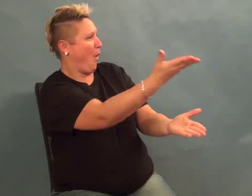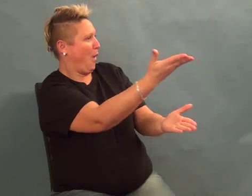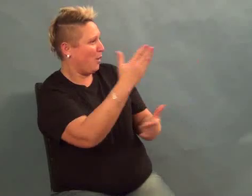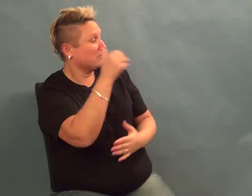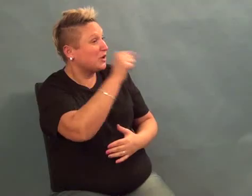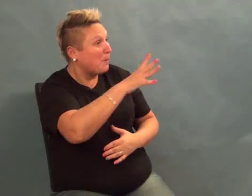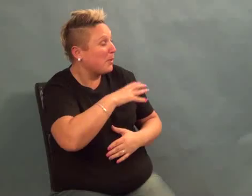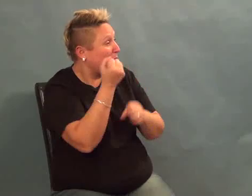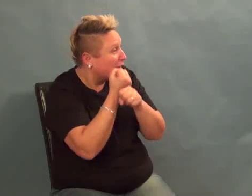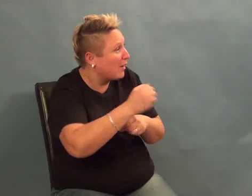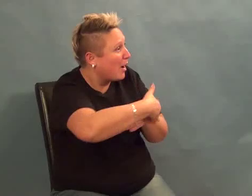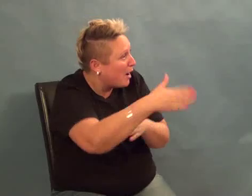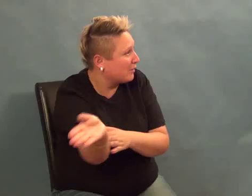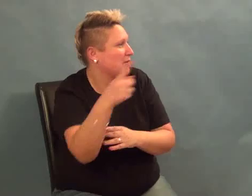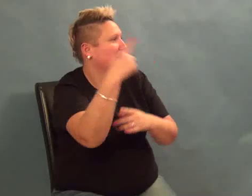Wczoraj próbowano otworzyć jego drzwi, ale on nie słyszał.